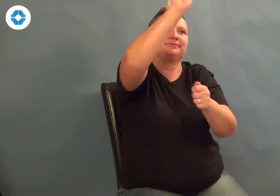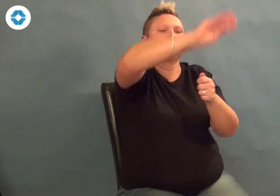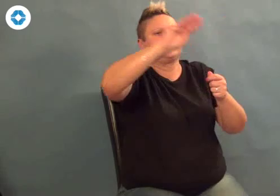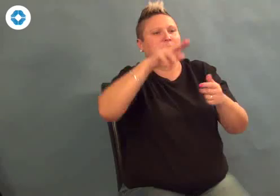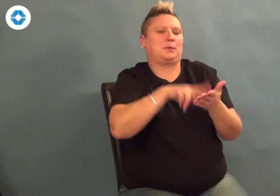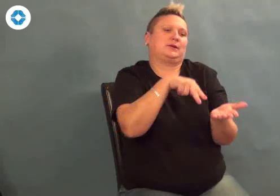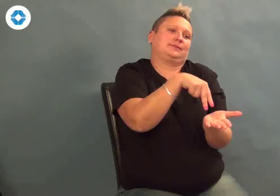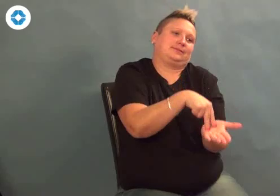Policjant stoi.